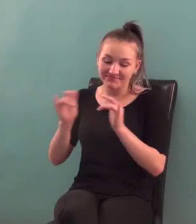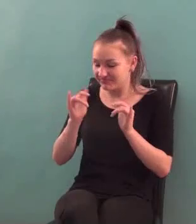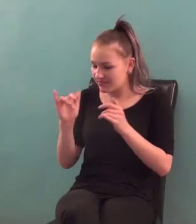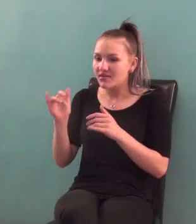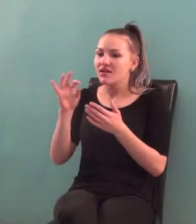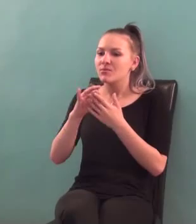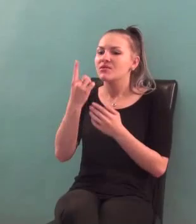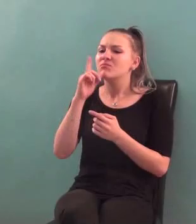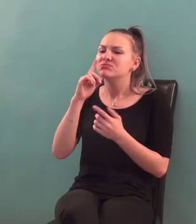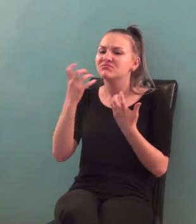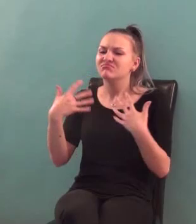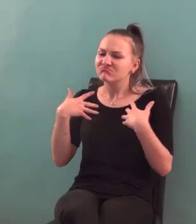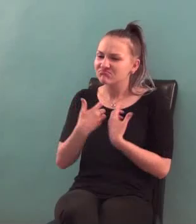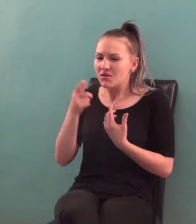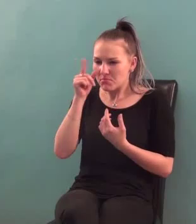Jeden mężczyzna jest zmęczony, chce spać.